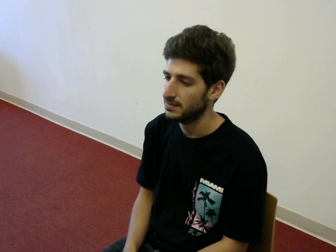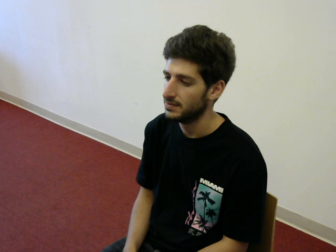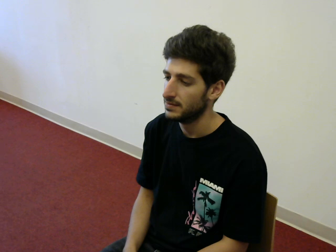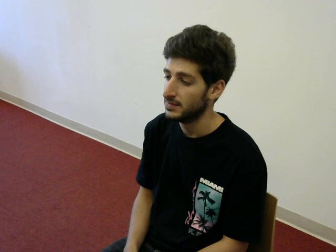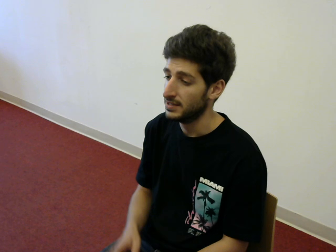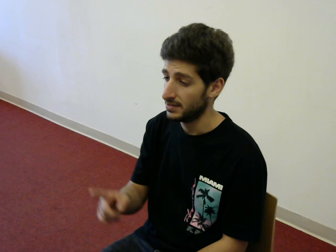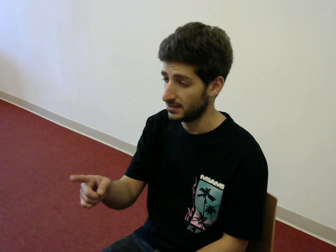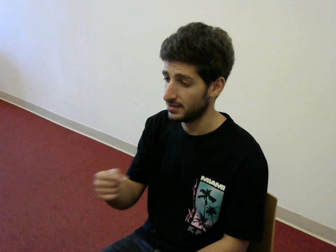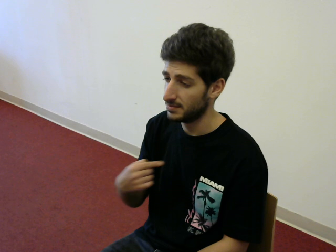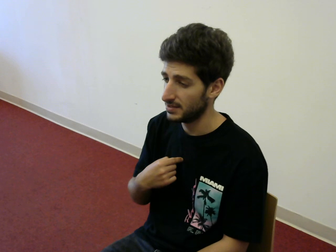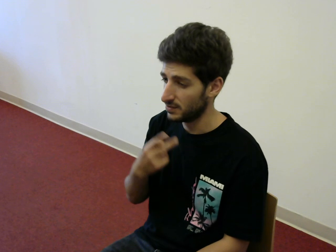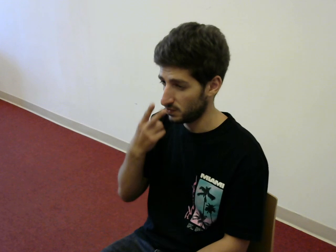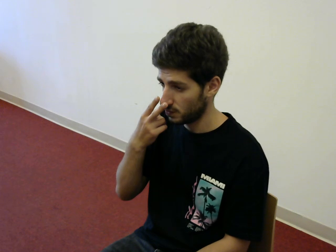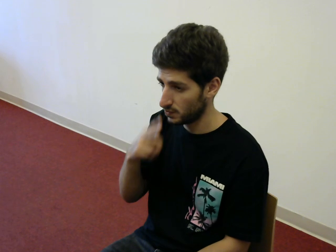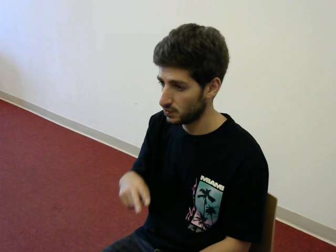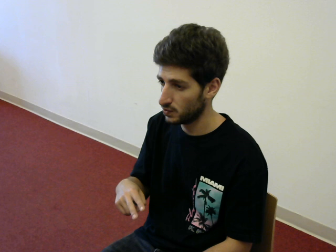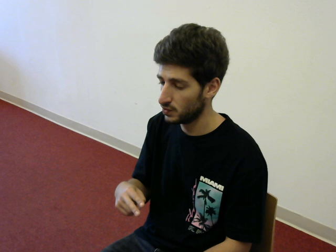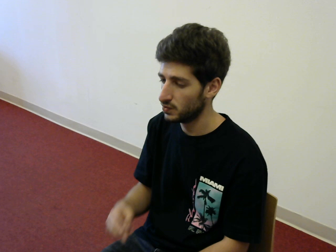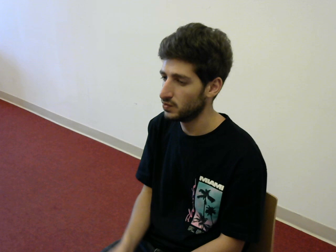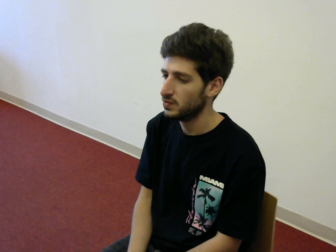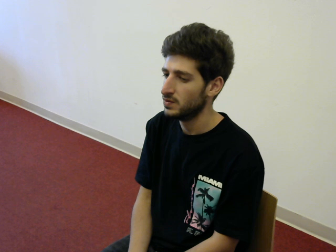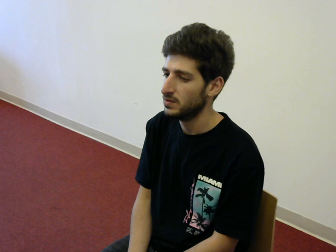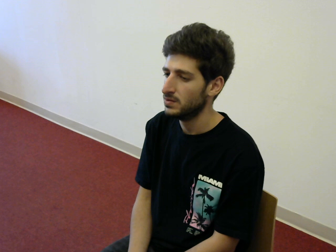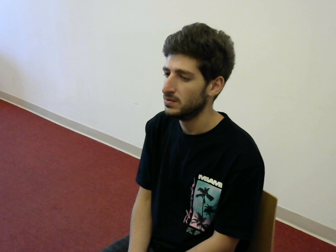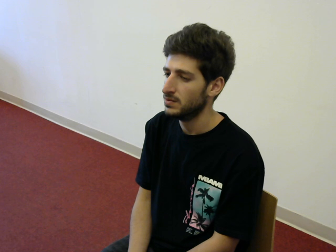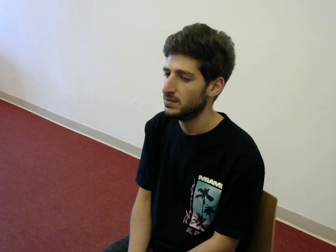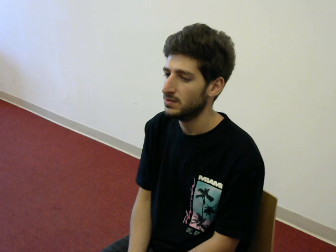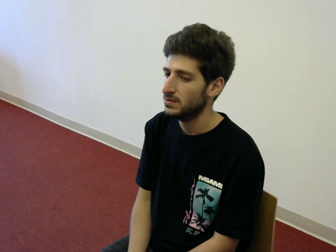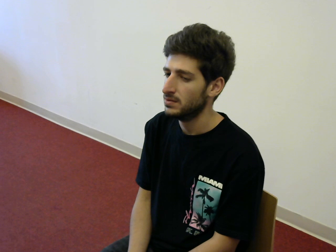Siz məni görürsünüzmü?